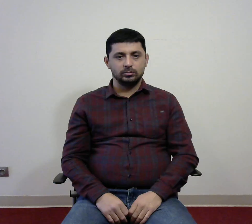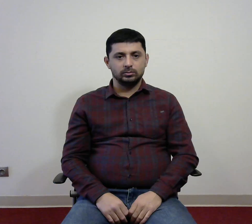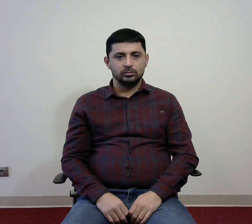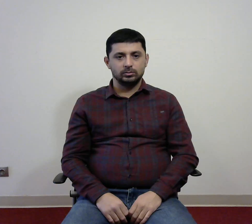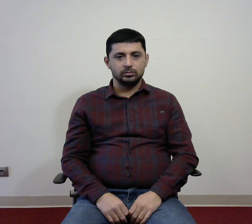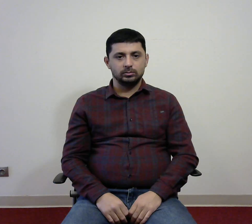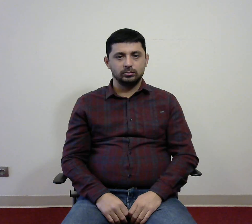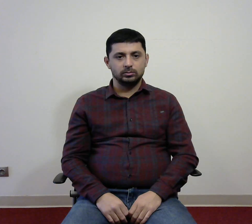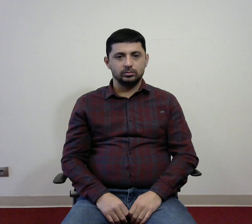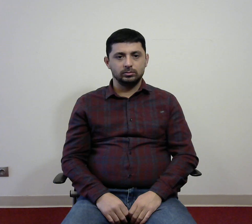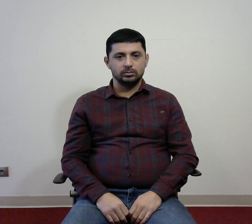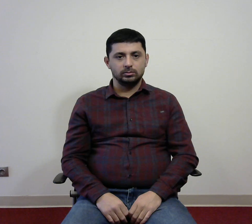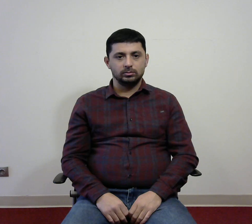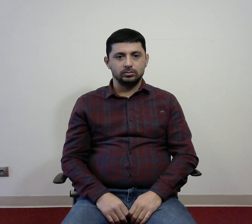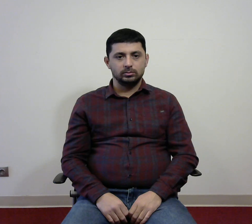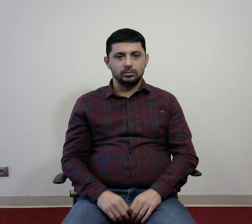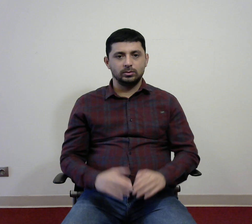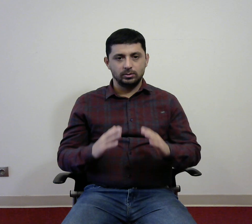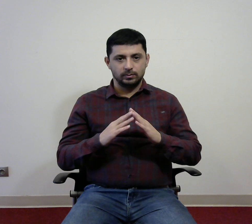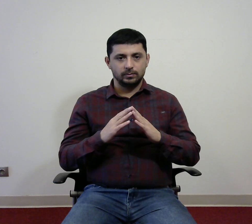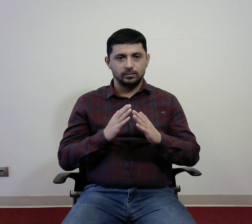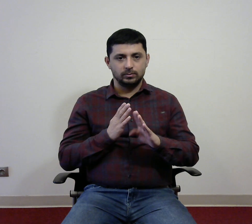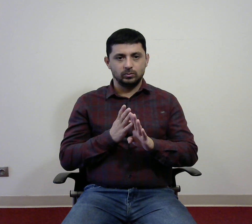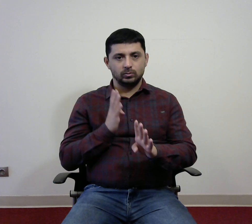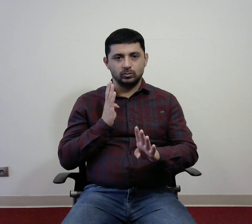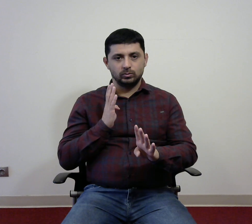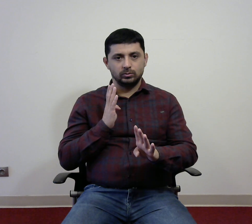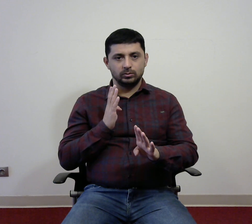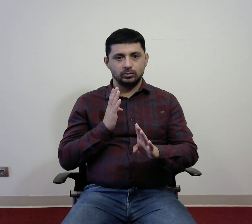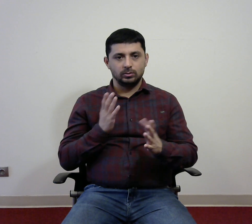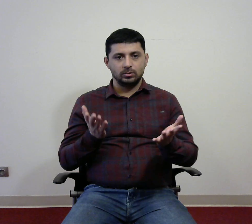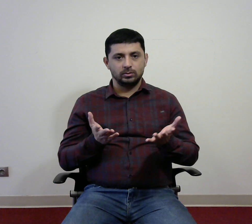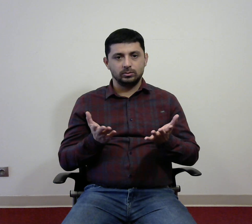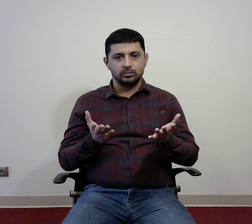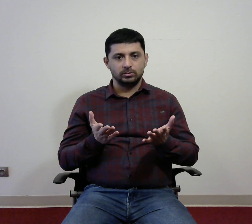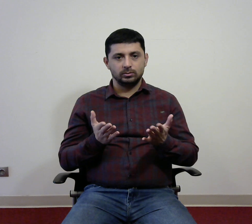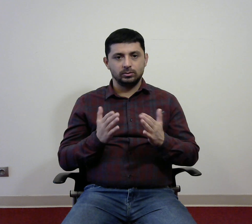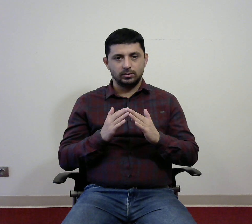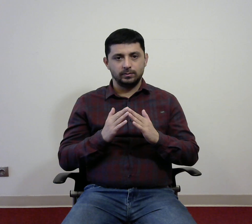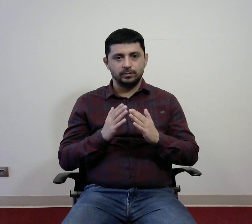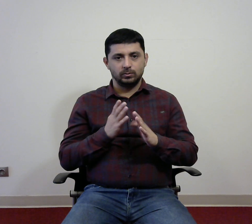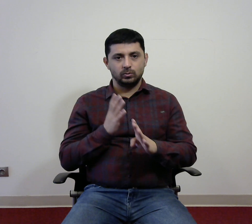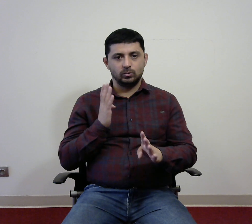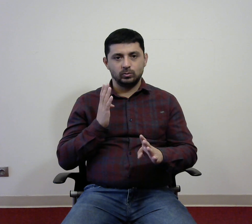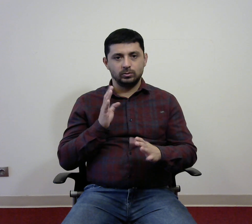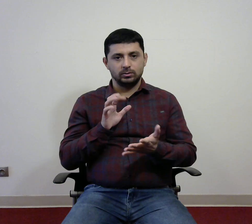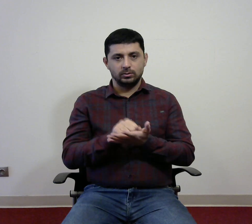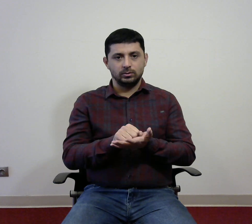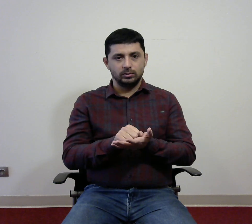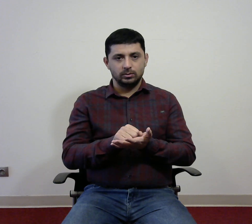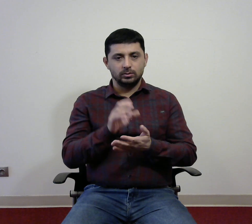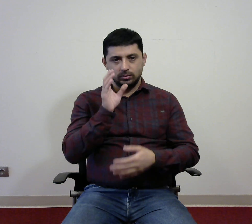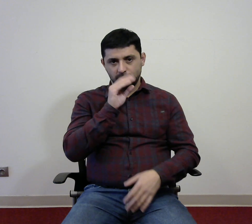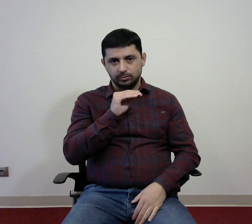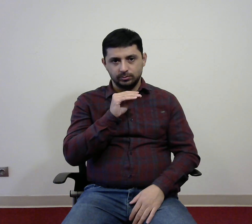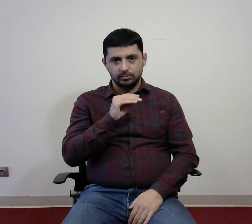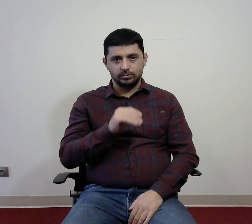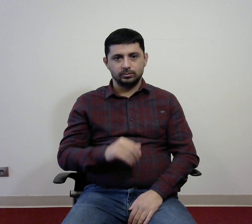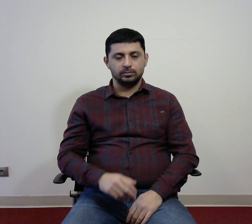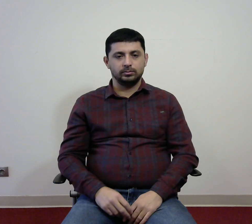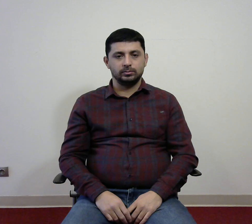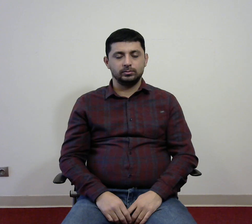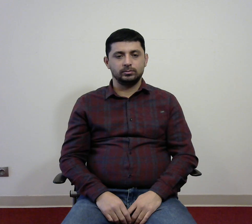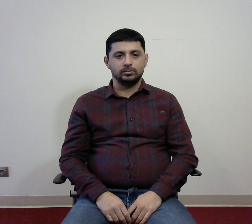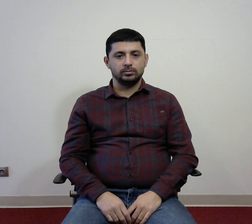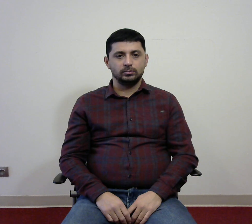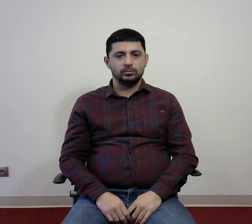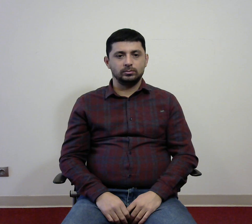Ev növbəsinə necə növbə tuta bilərəm?